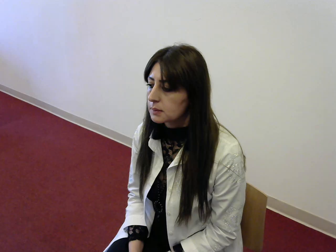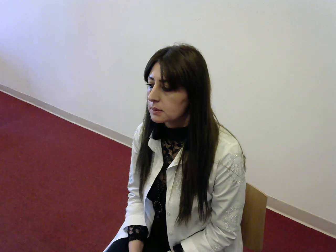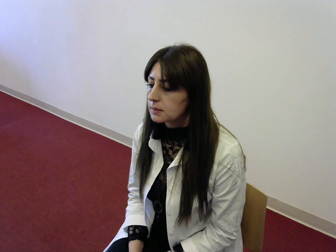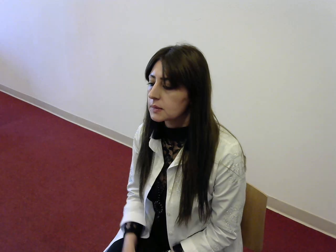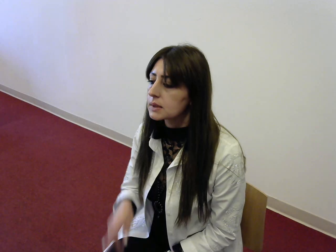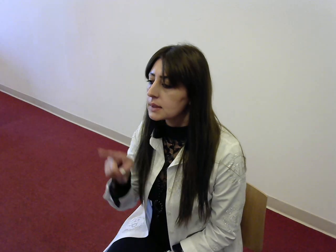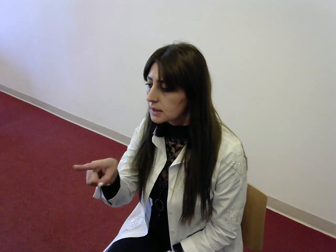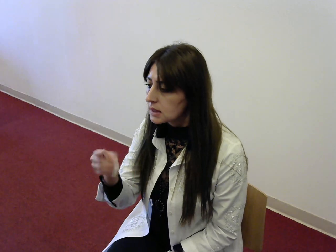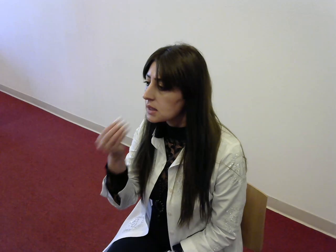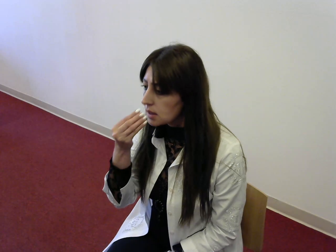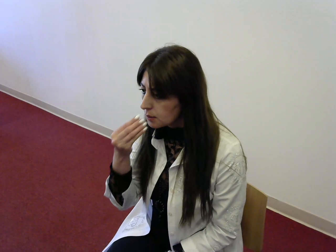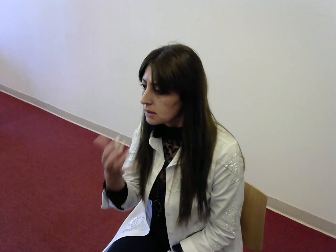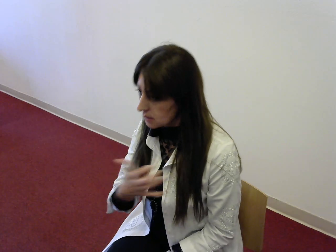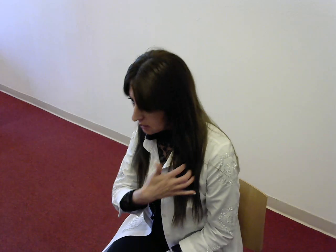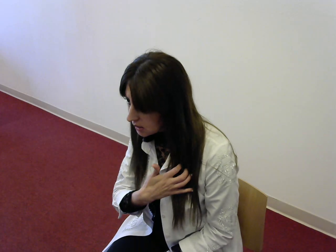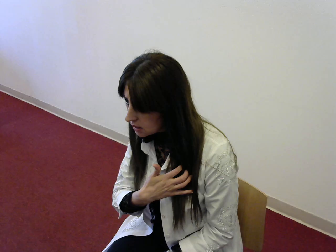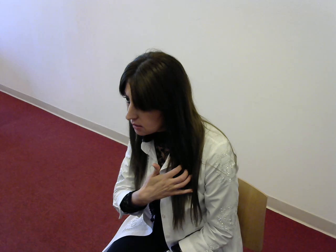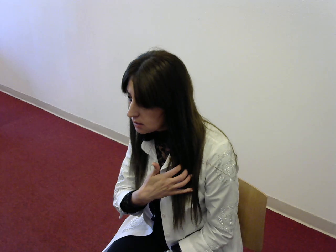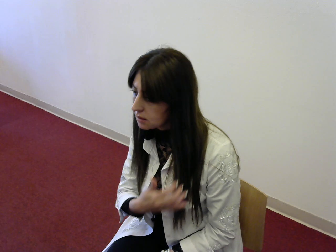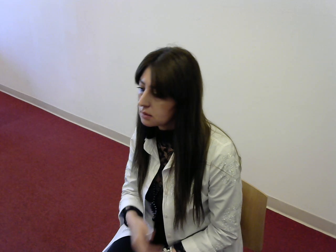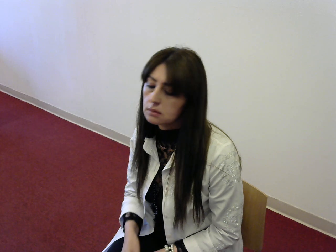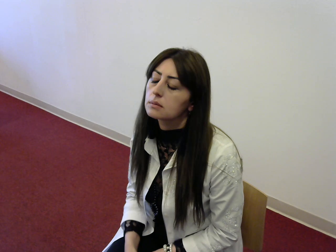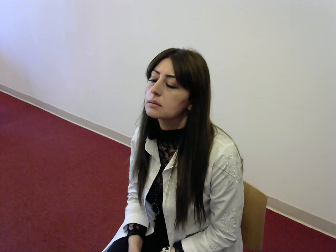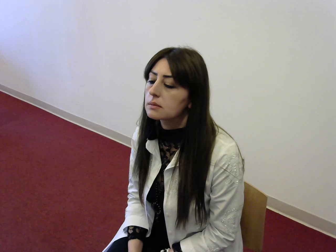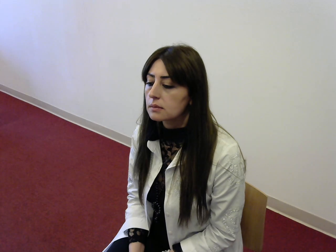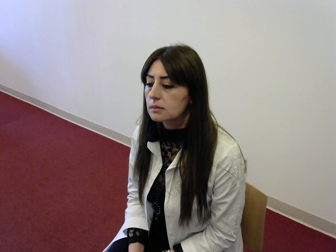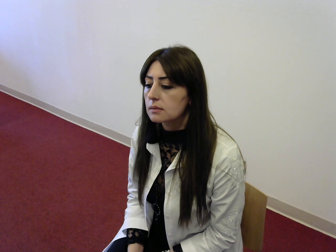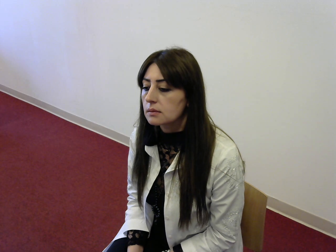Siz yemək istəyirsiniz?